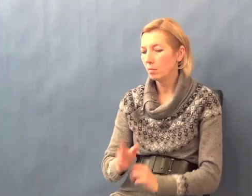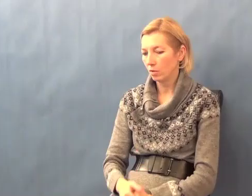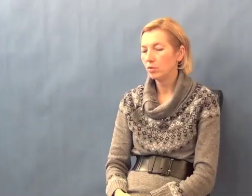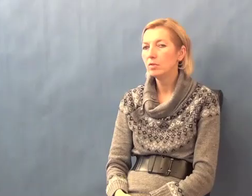Tak.